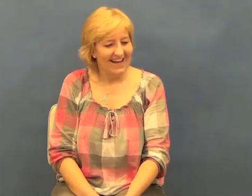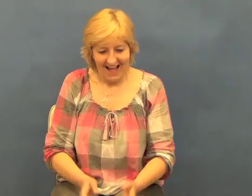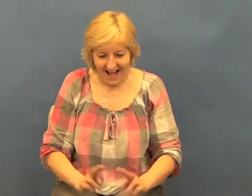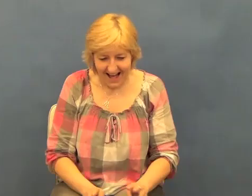O już.